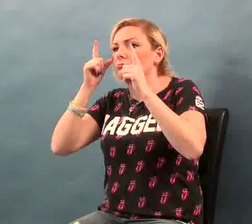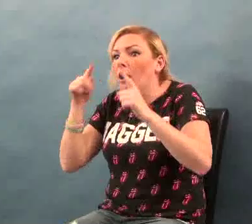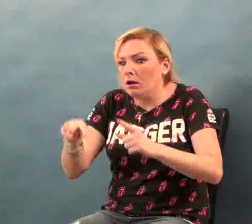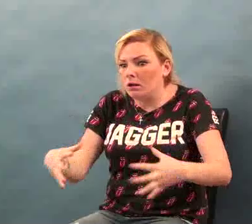Chłopiec i pies przestraszyli się.